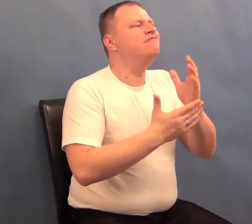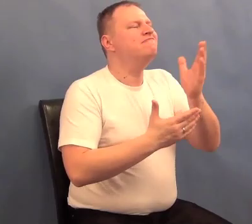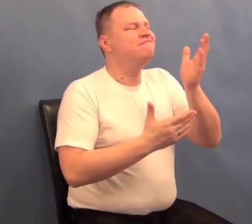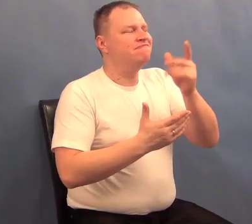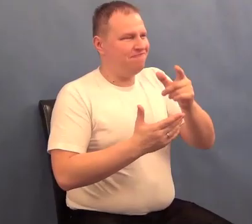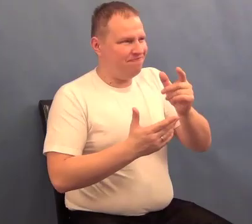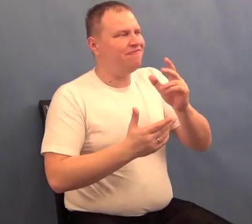Domyślił się, o co chodzi.